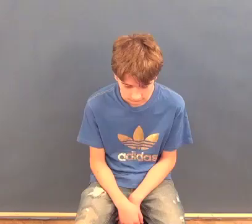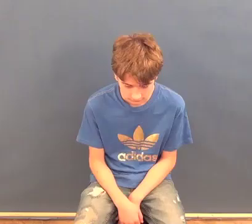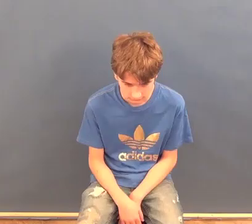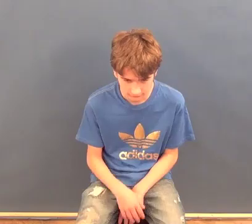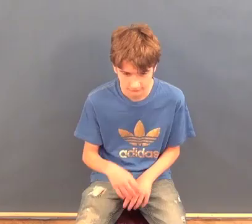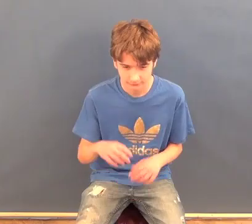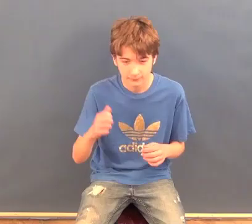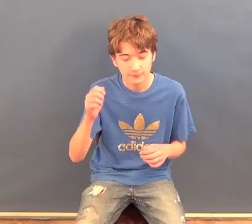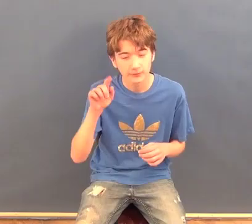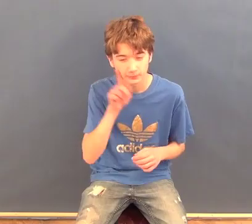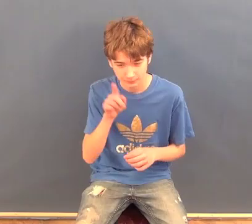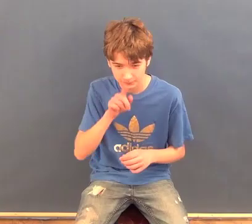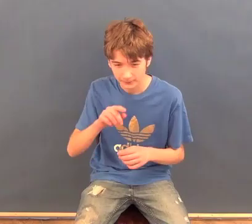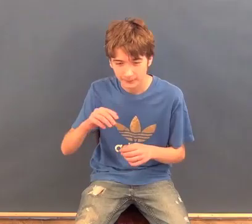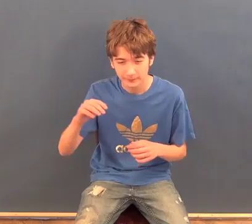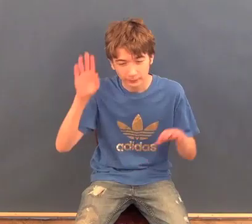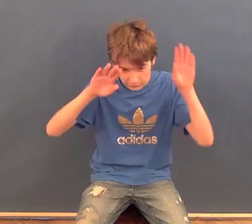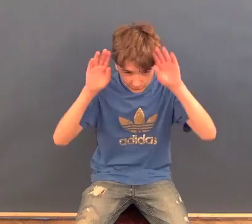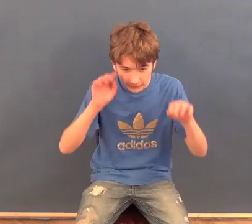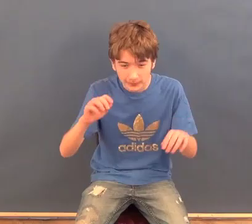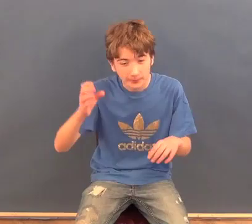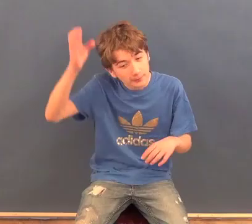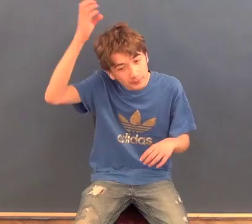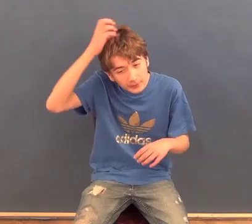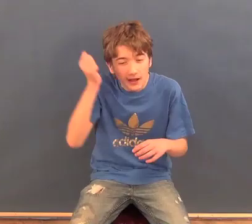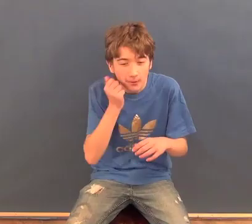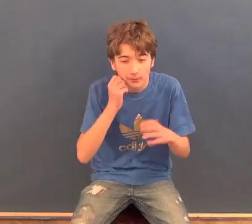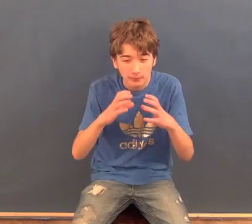Niedźwiedź ma na głowie małe jabłko.